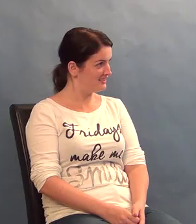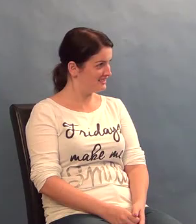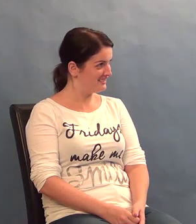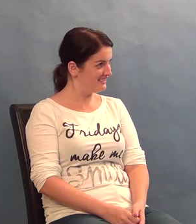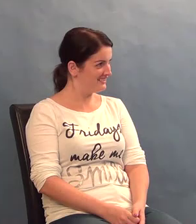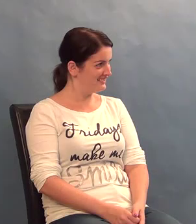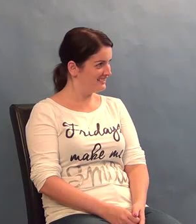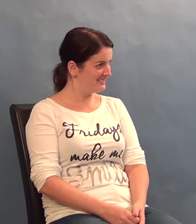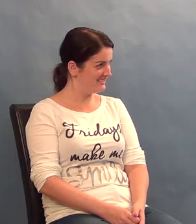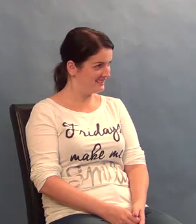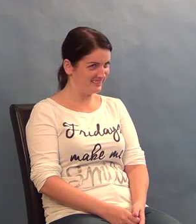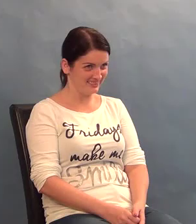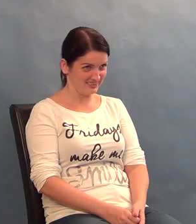Nie skupiaj życia na pracy, ja tak nie robię.